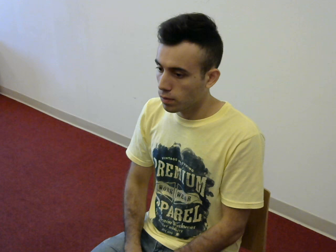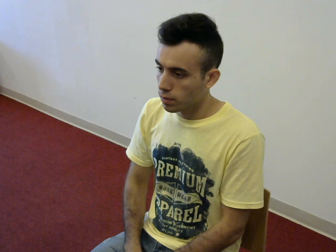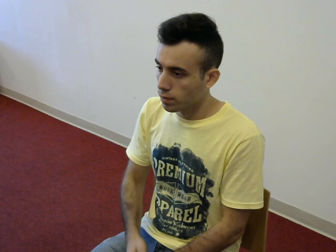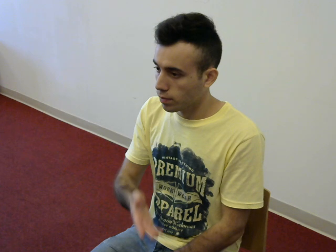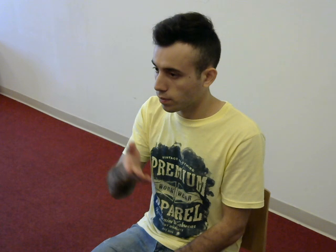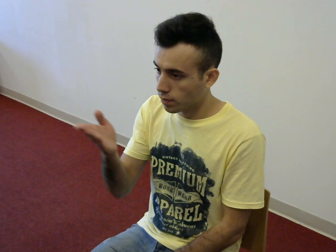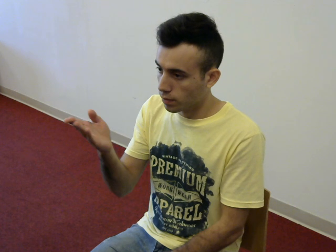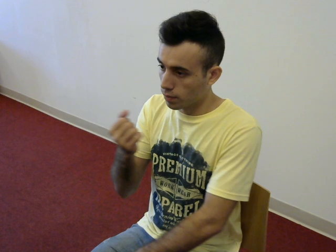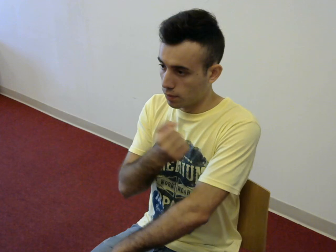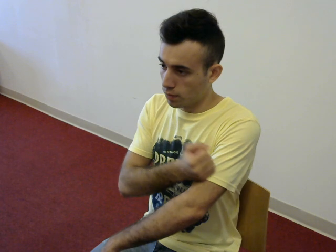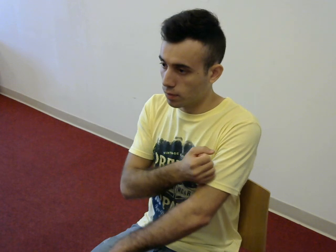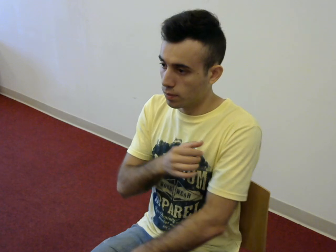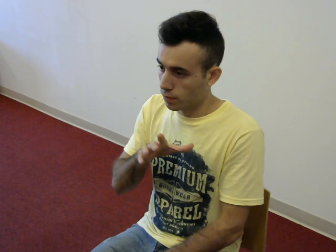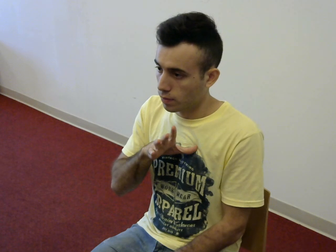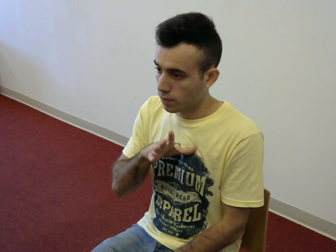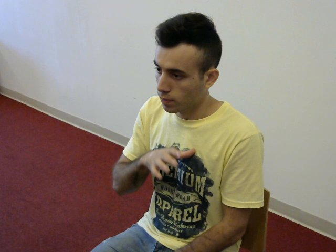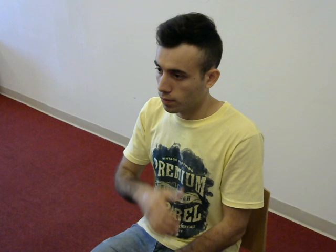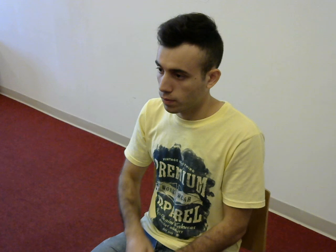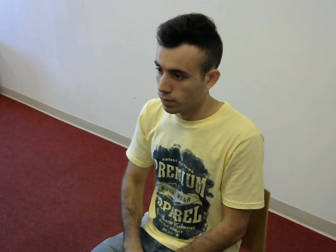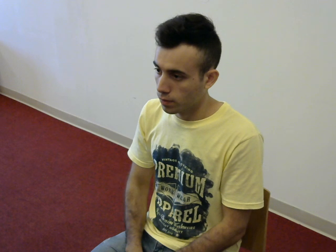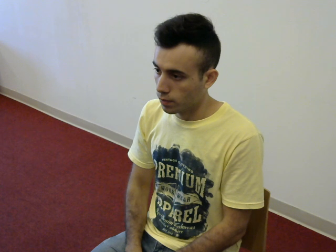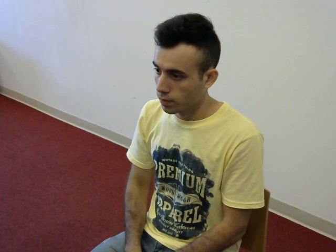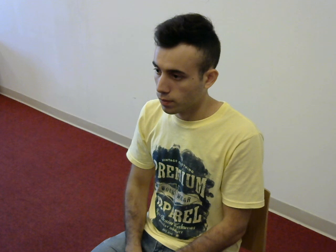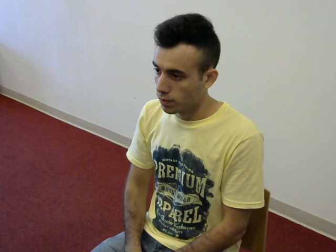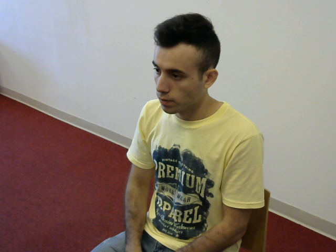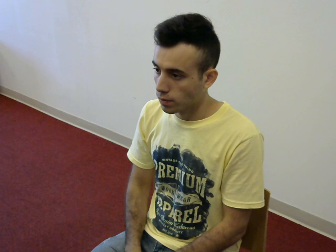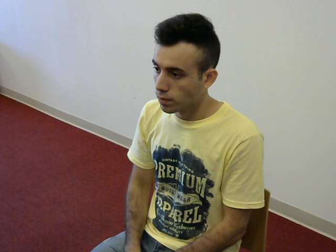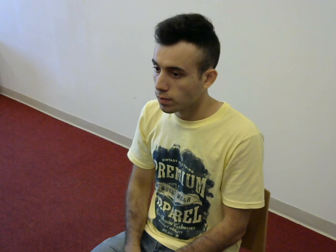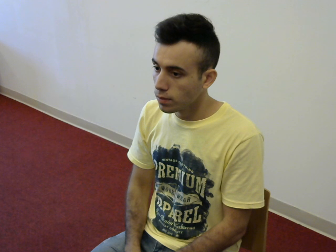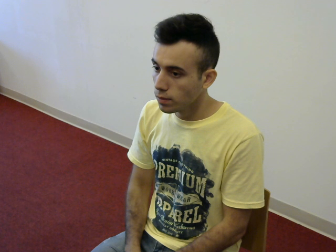Siz vaksin vurdurmusuzmu?